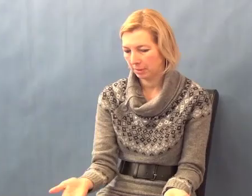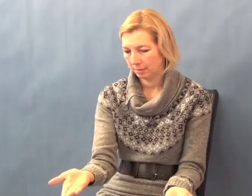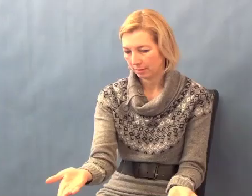Dobrze.